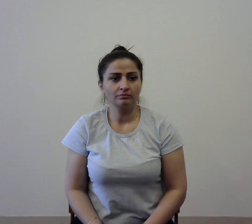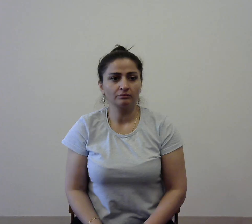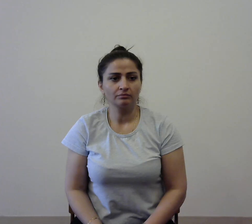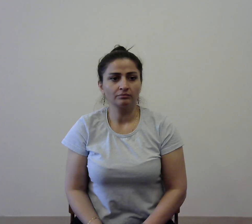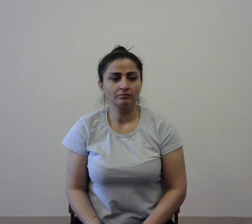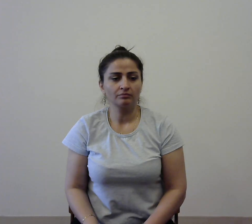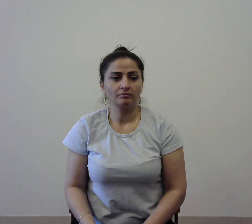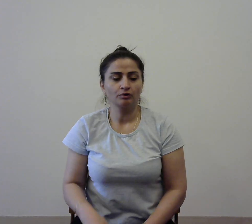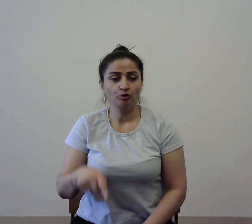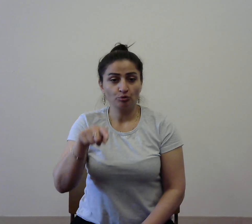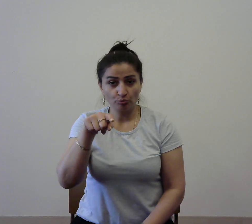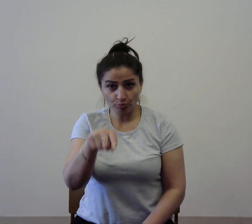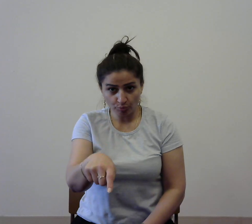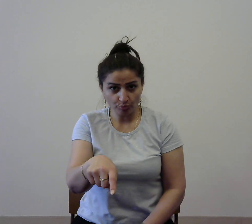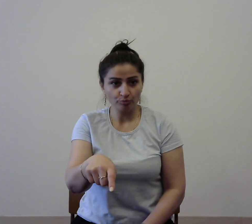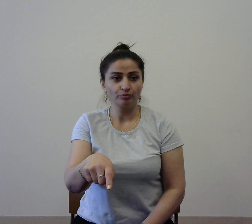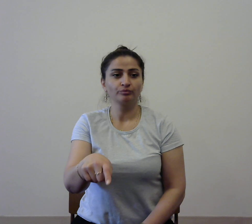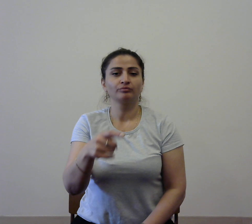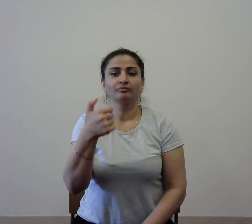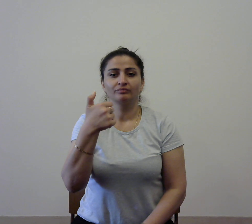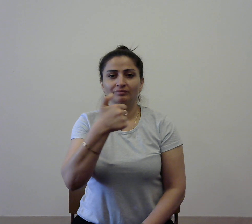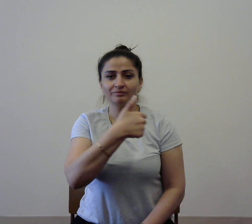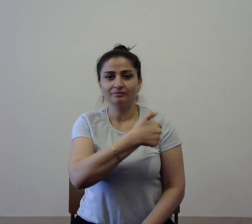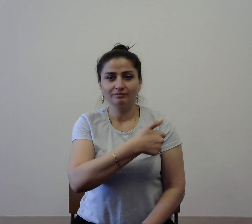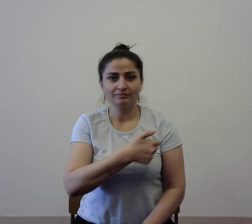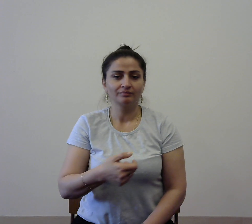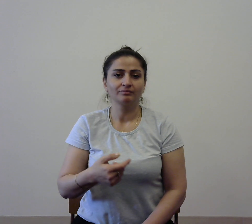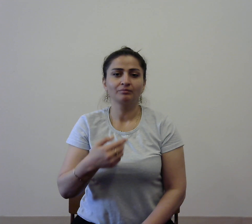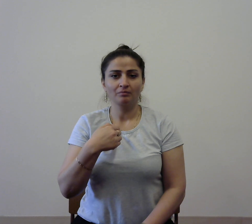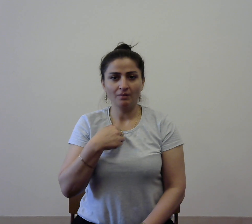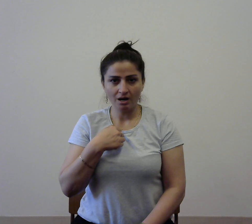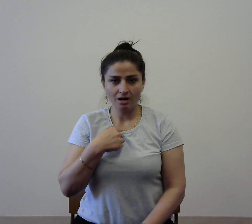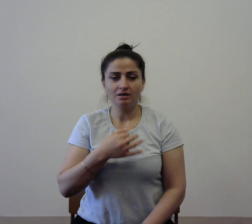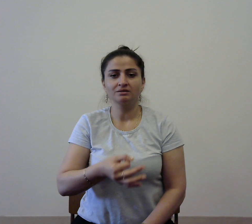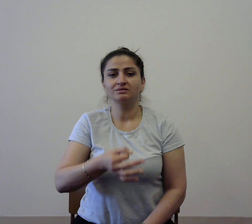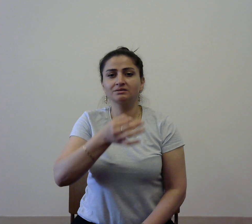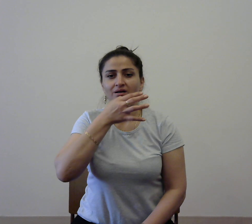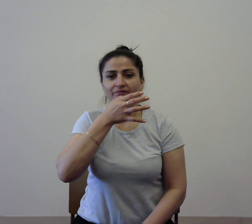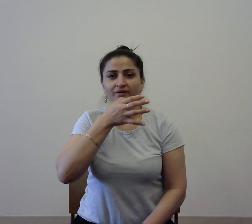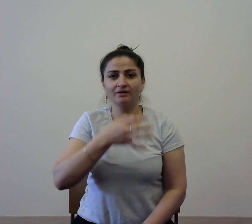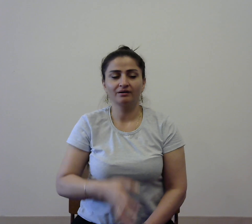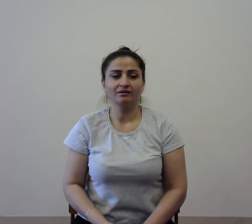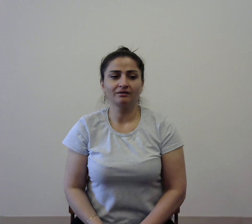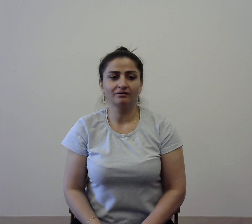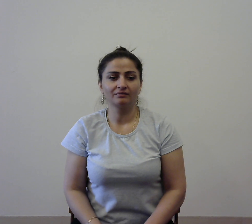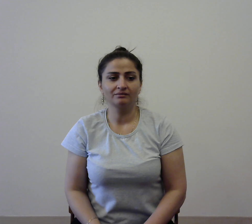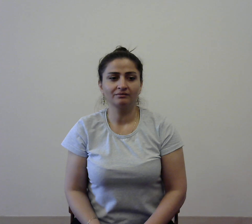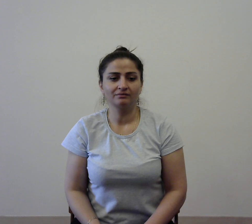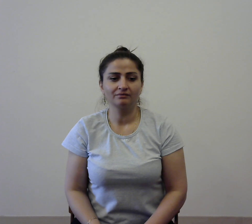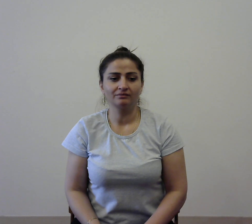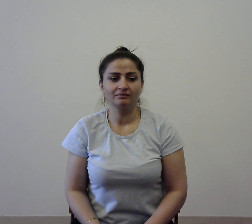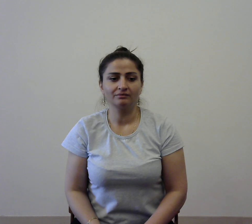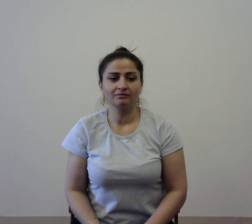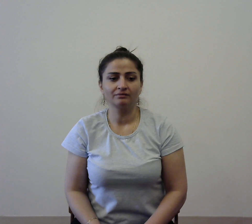Bu ətir mənim xoşuma gəlir